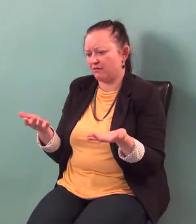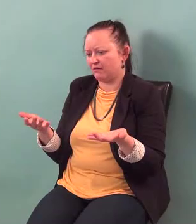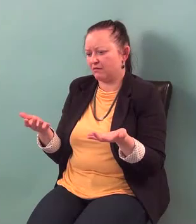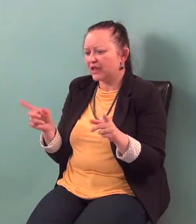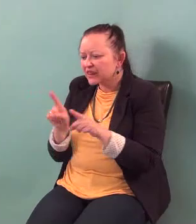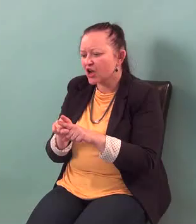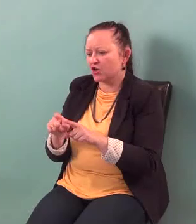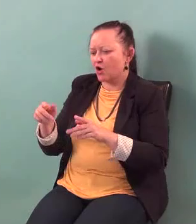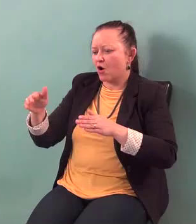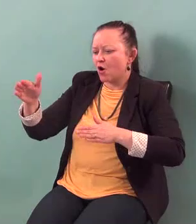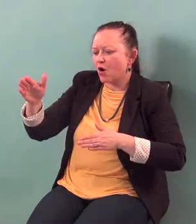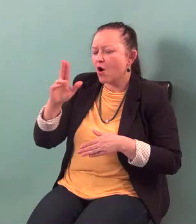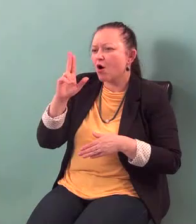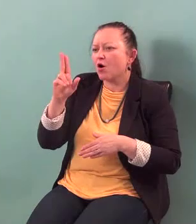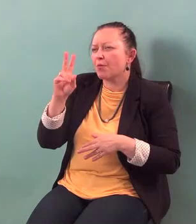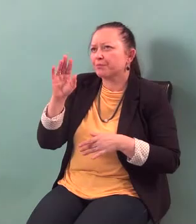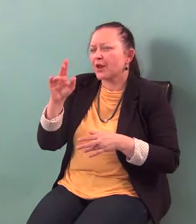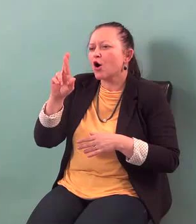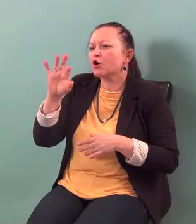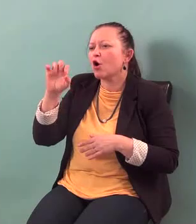Też rolka.